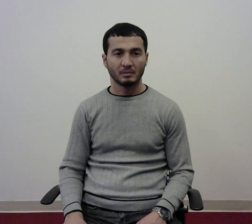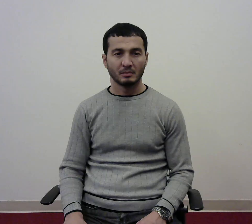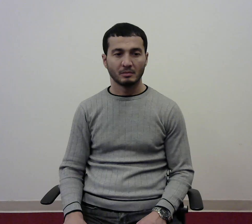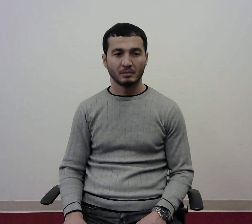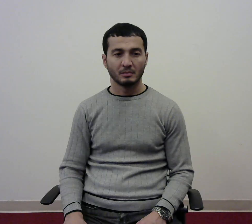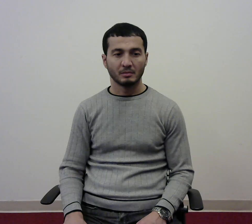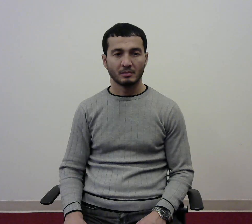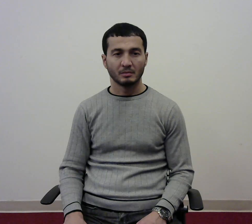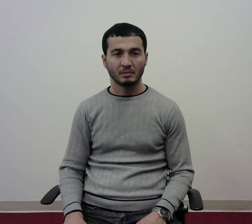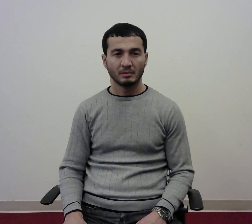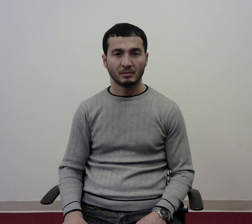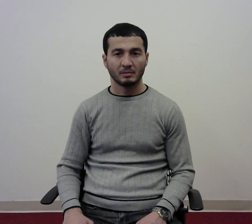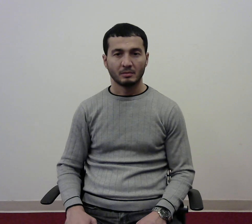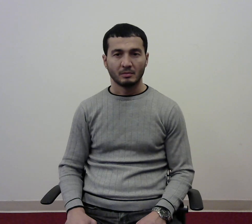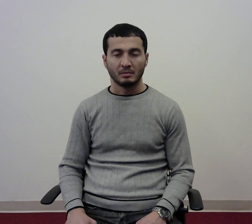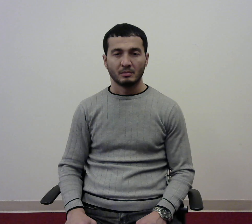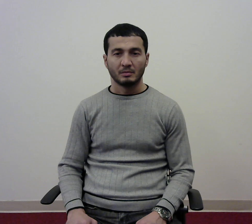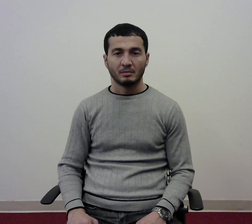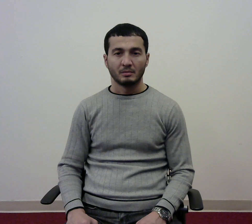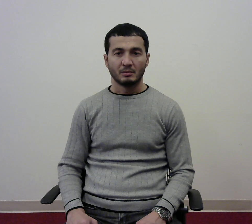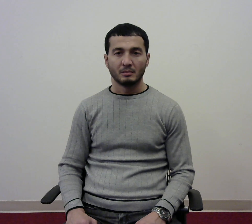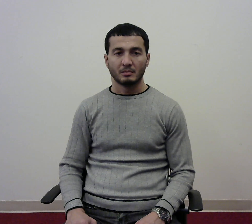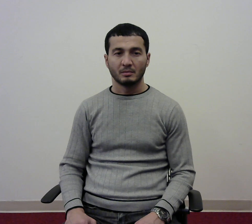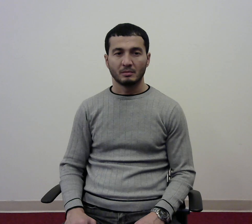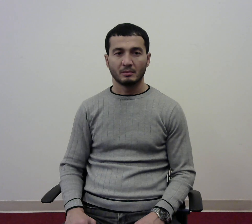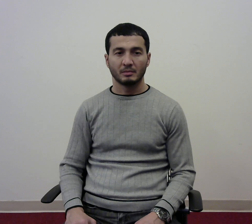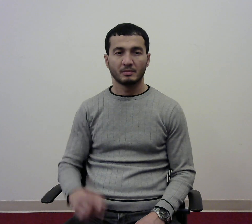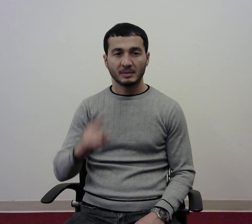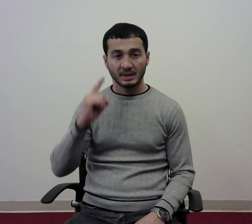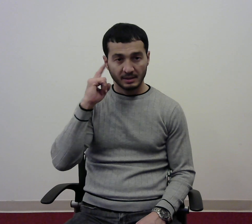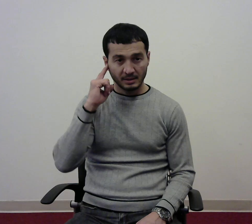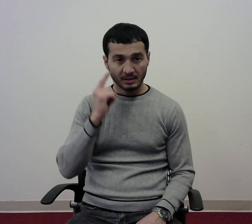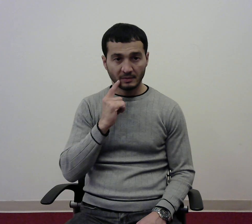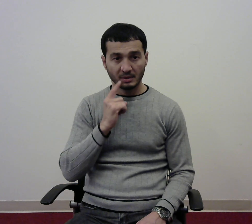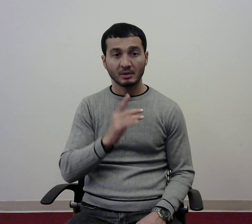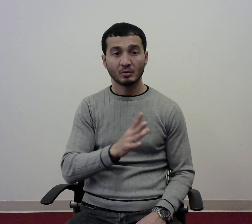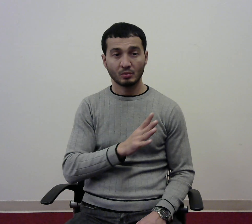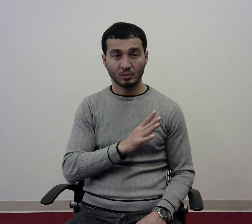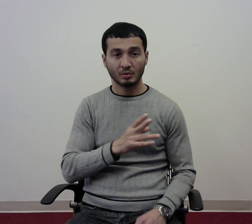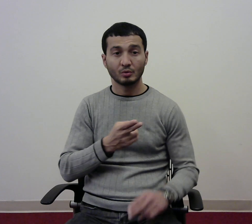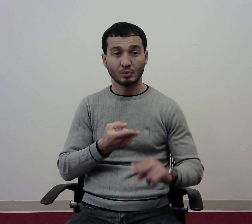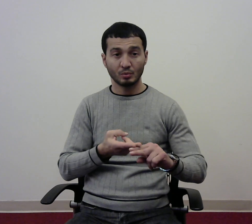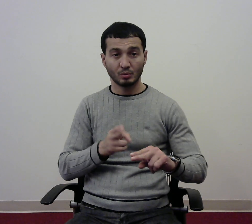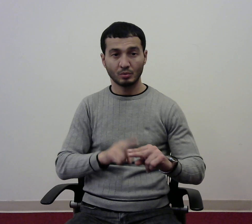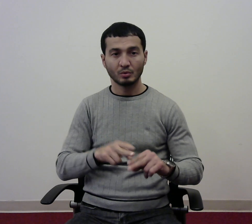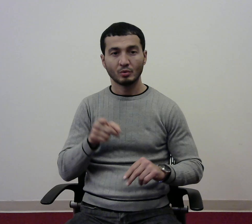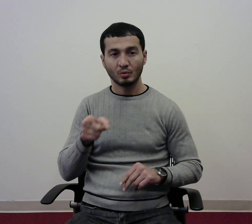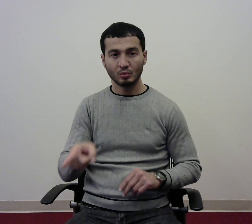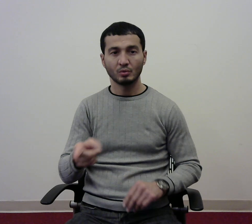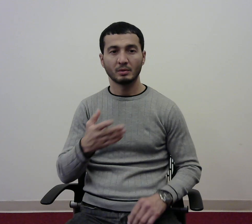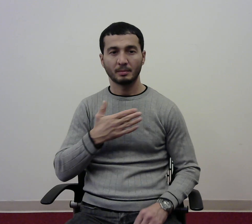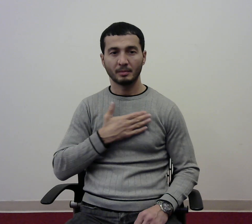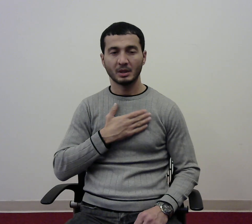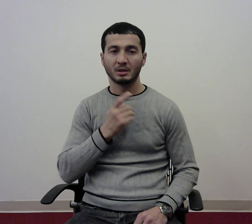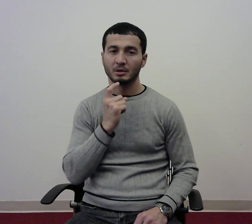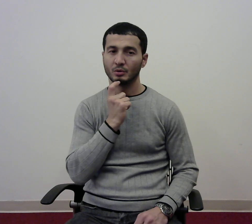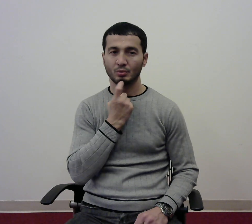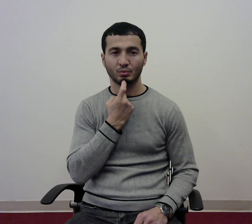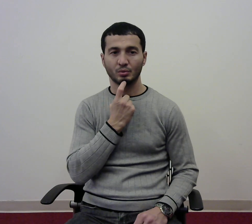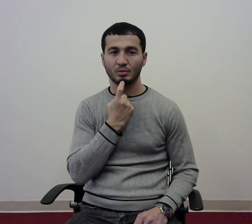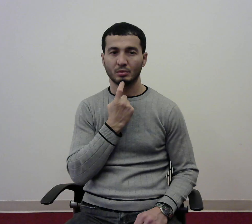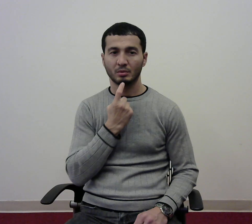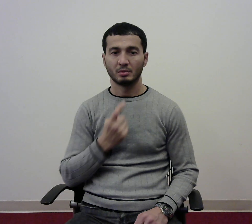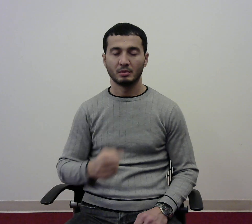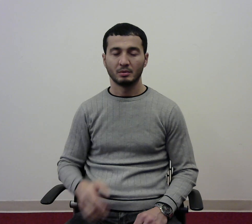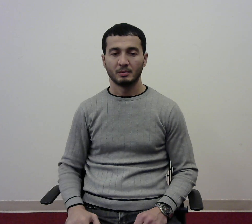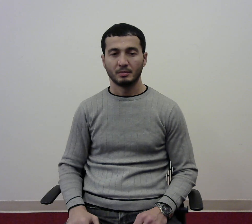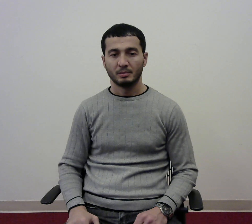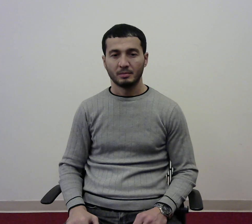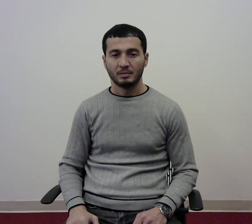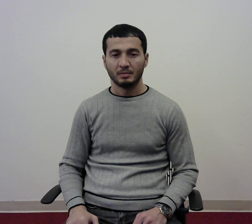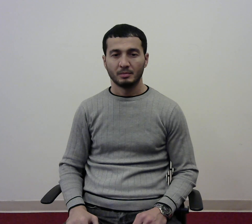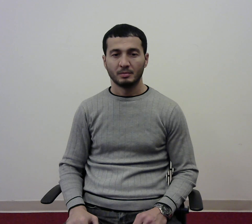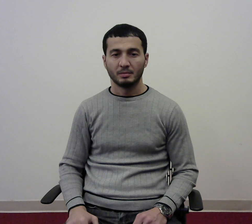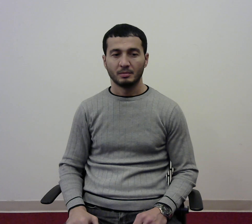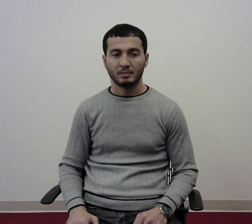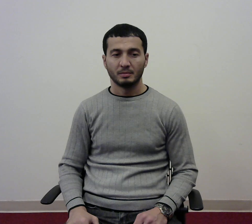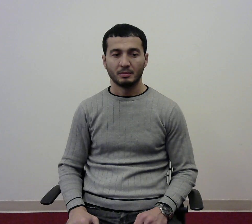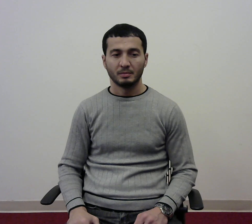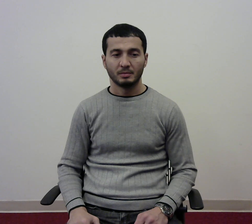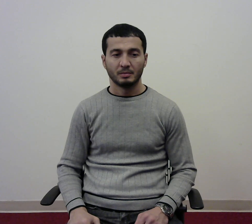Eşitmə məhdudiyyəti olduğuna görə bu mənə çətindir